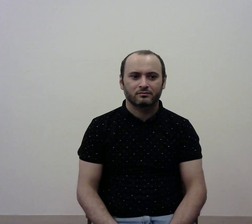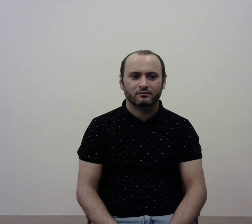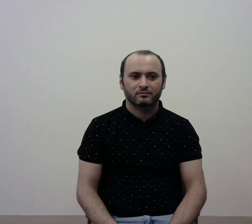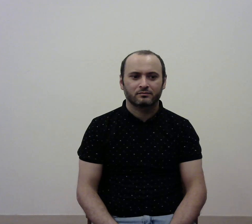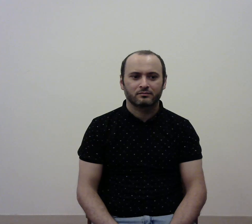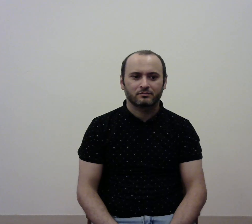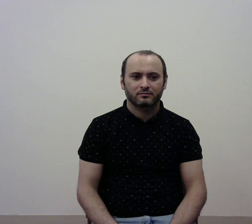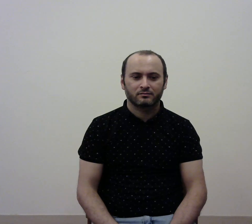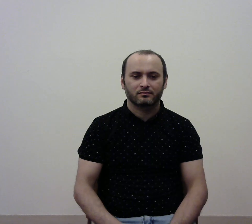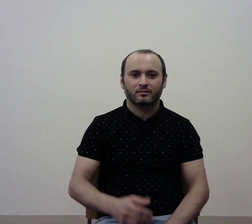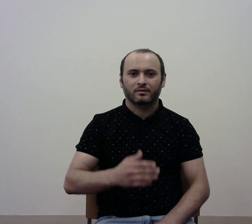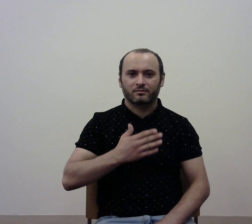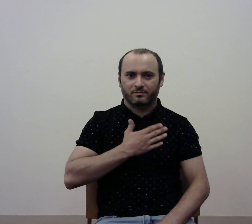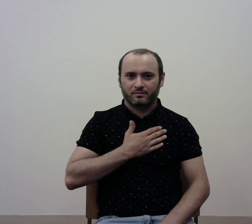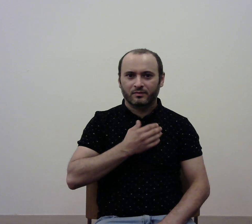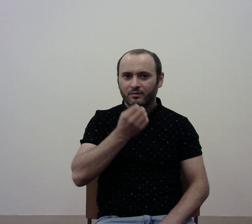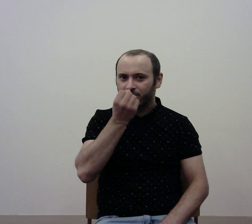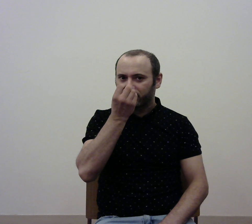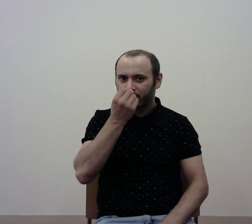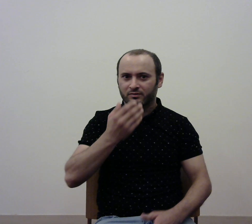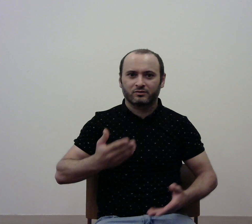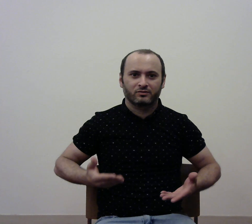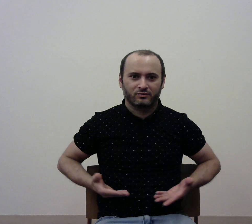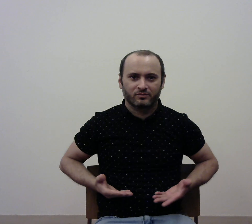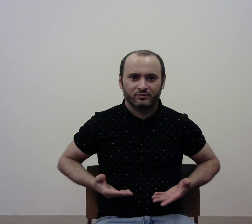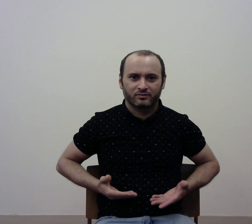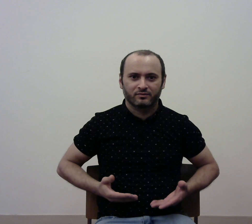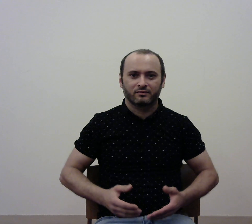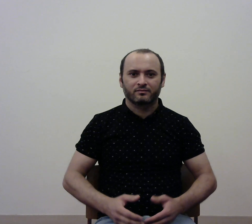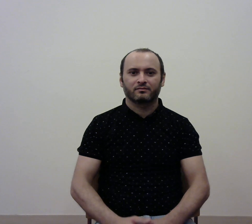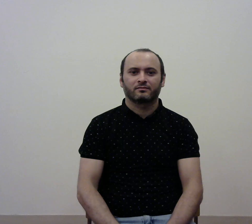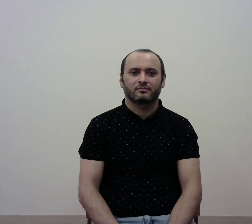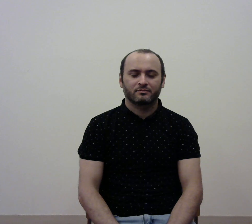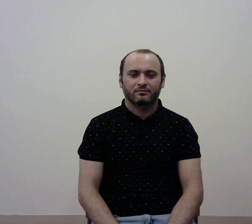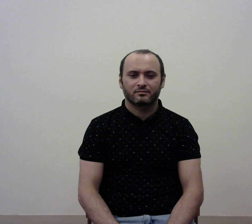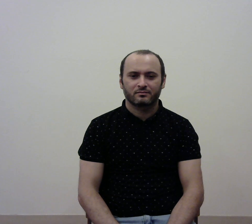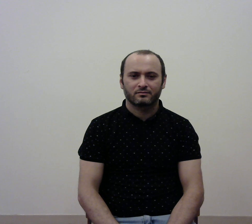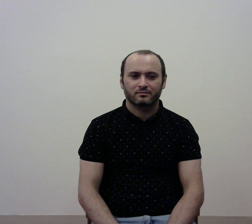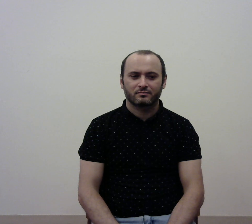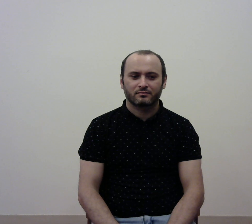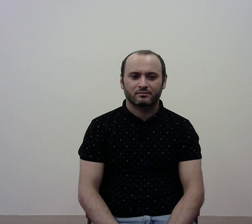Mən Bakıda yaşayıram